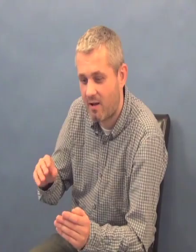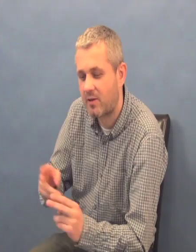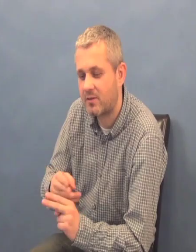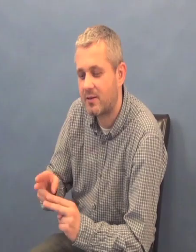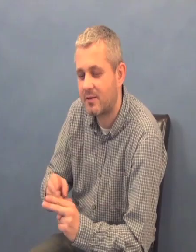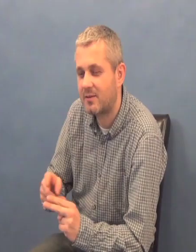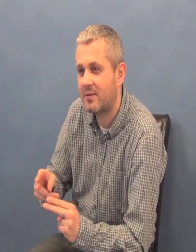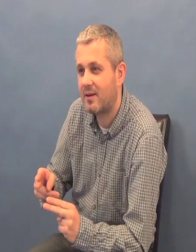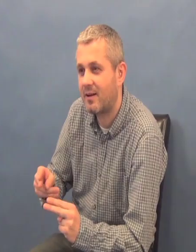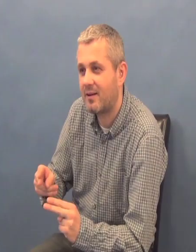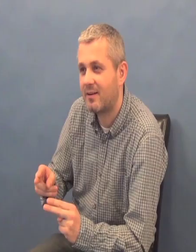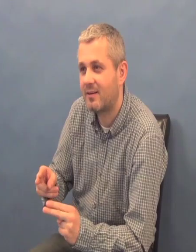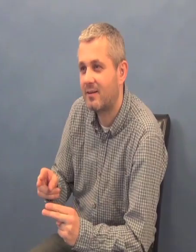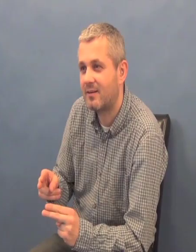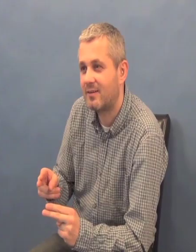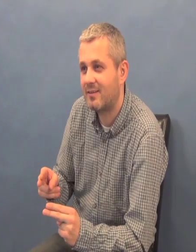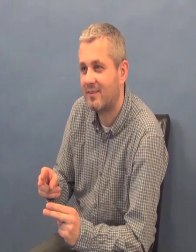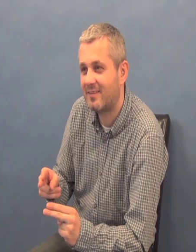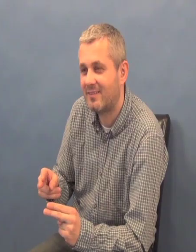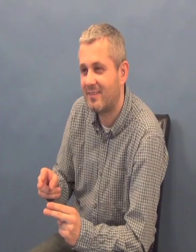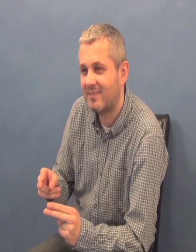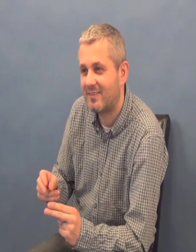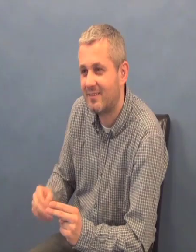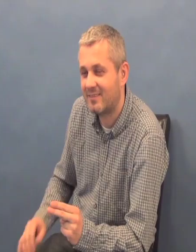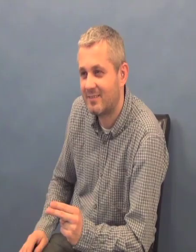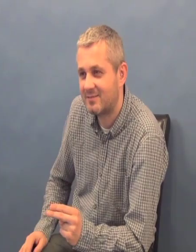A kiedy?